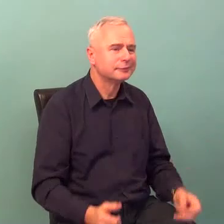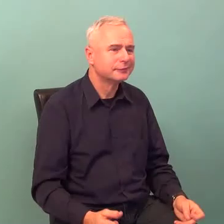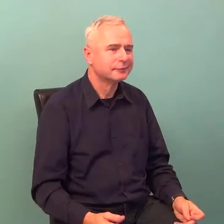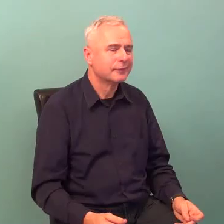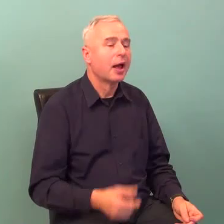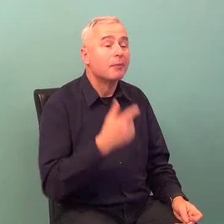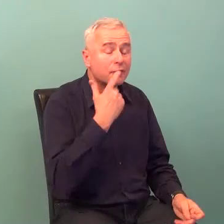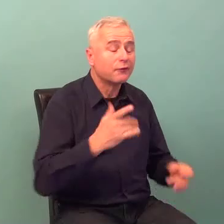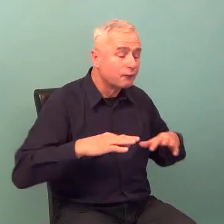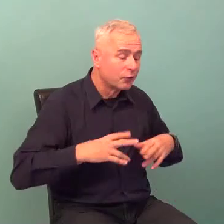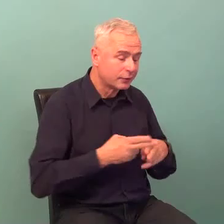Powiedz kiedy masz wolne?